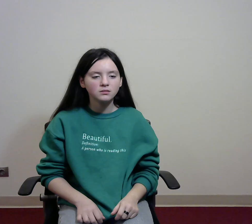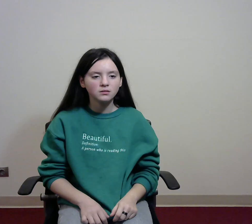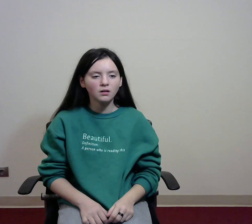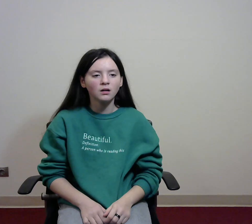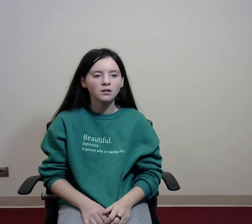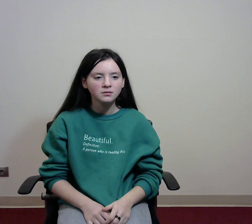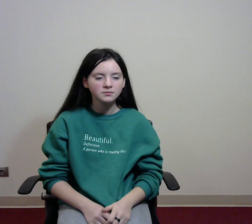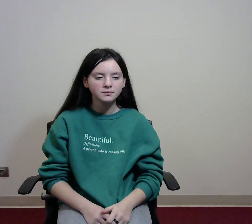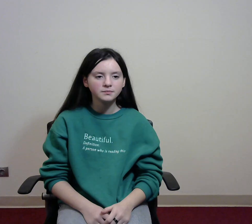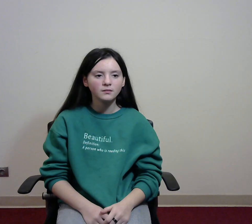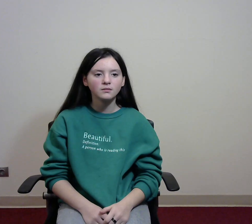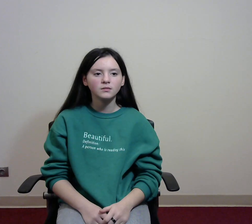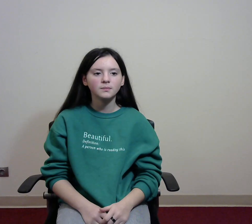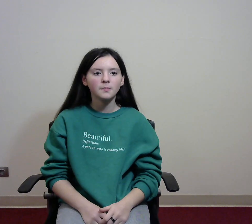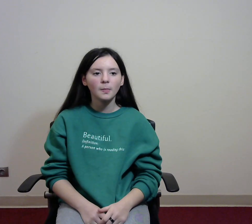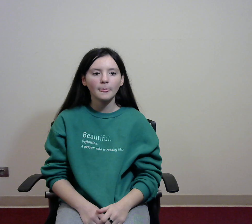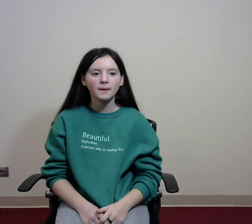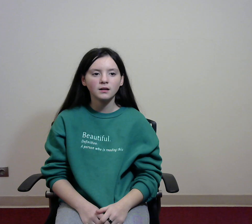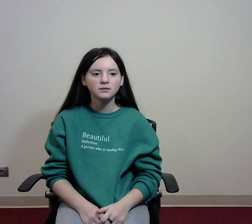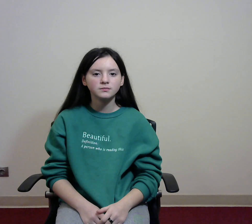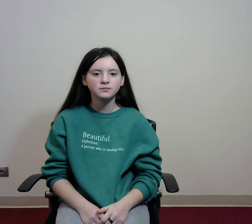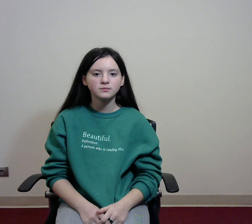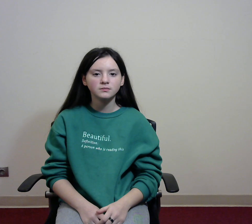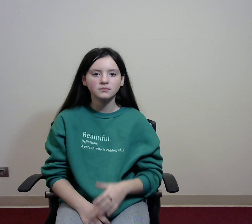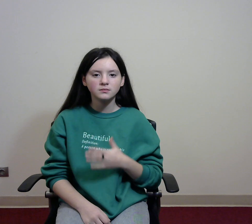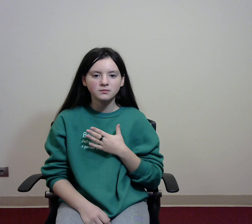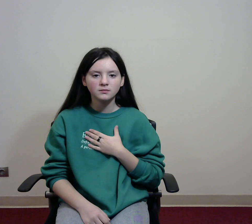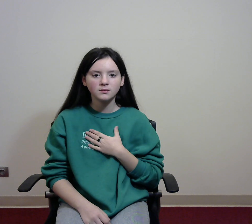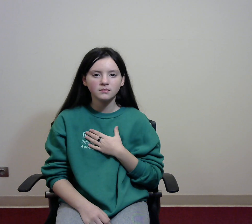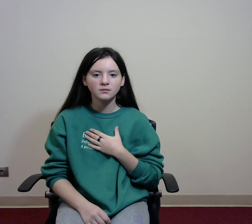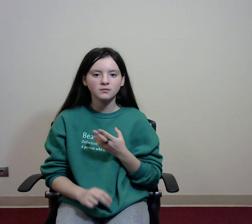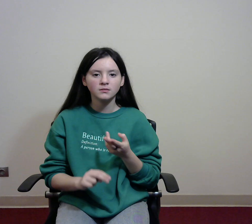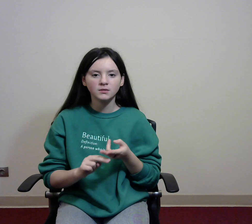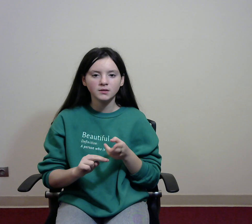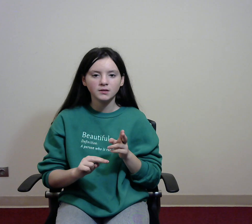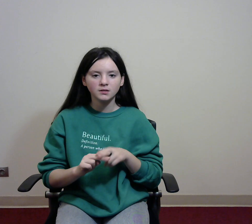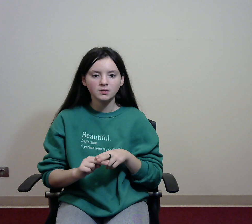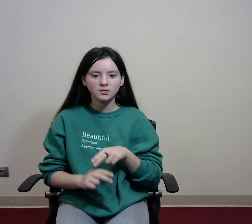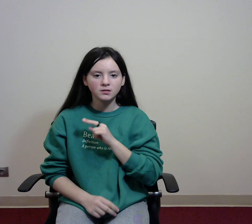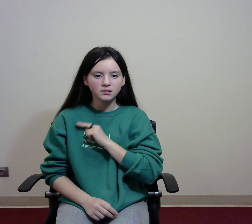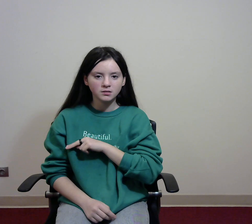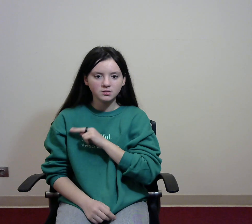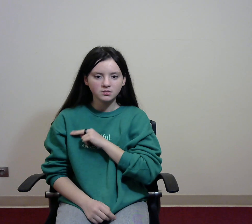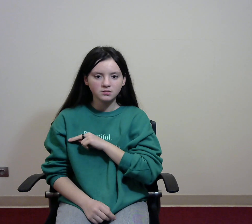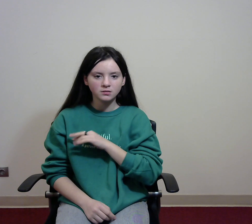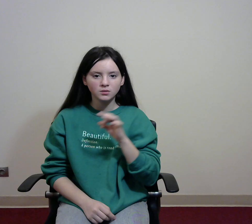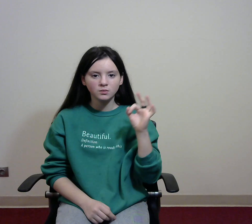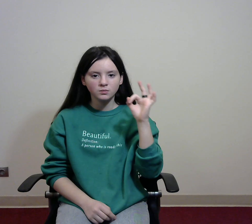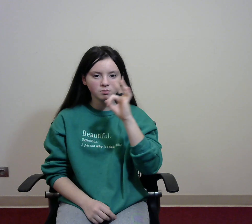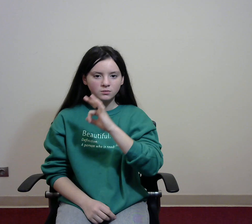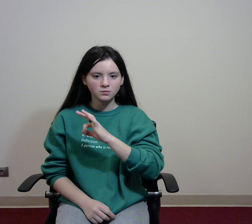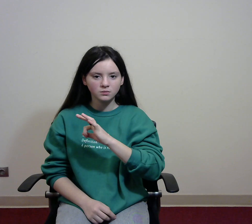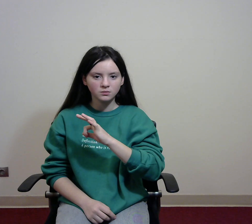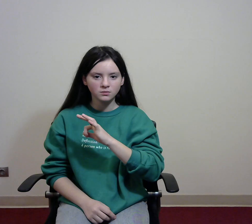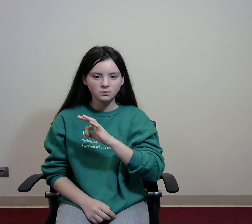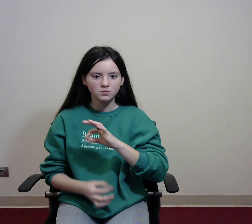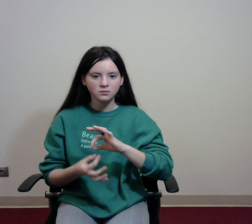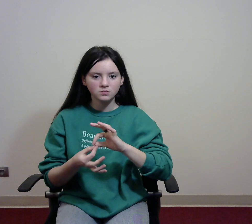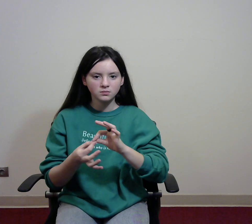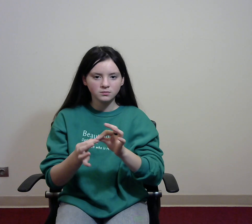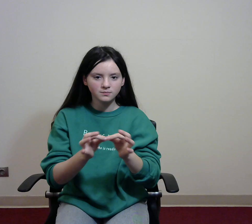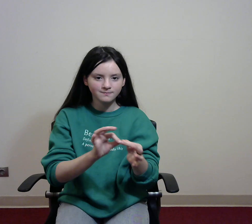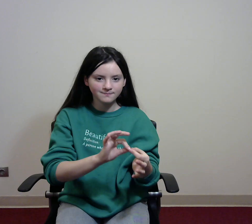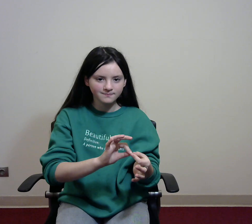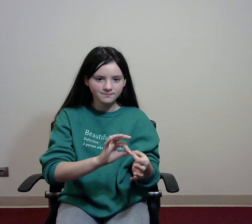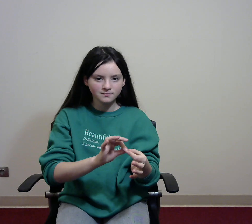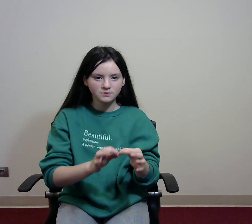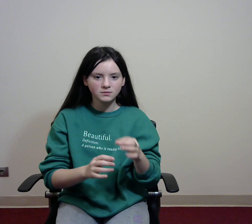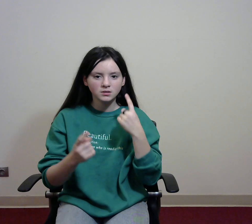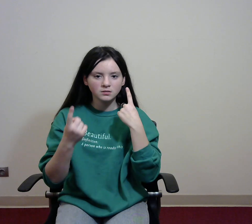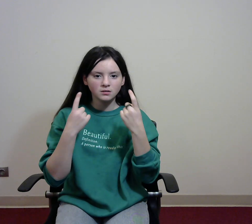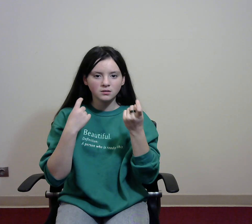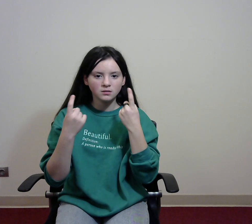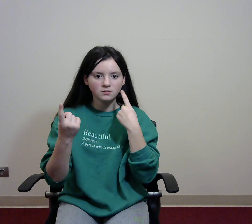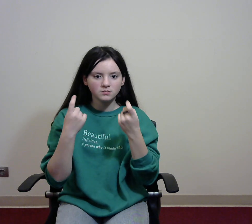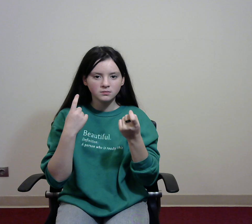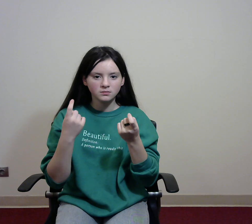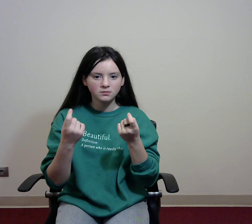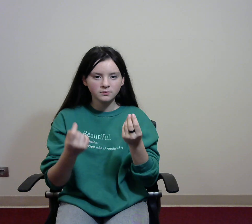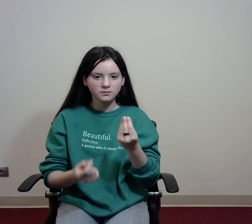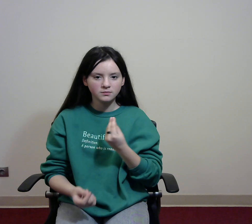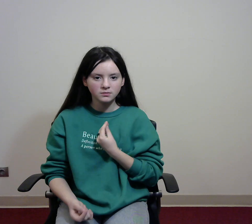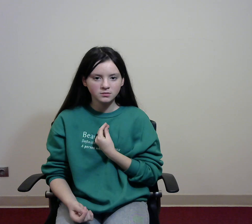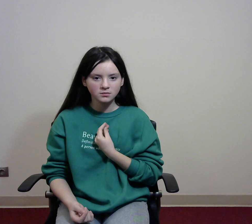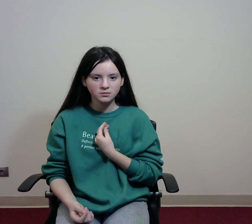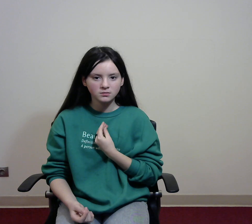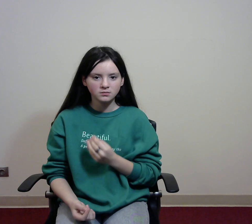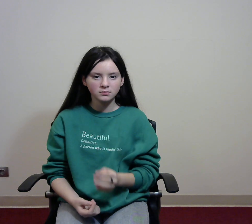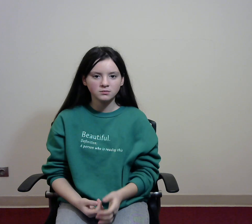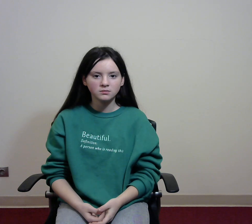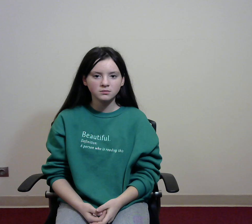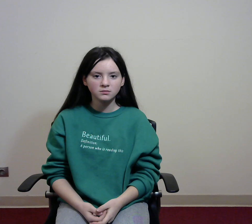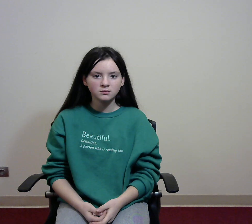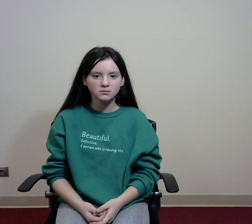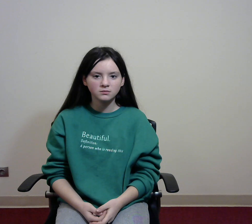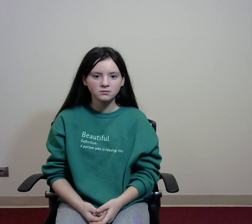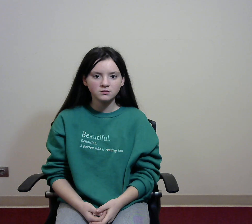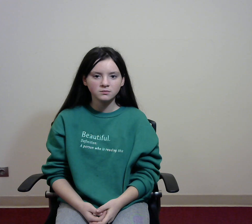Mənə bu iş haqqında ətraflı məlumat verin